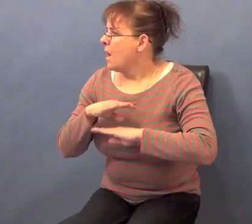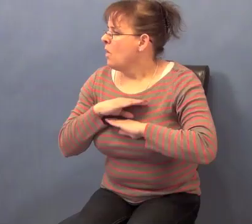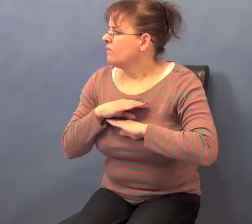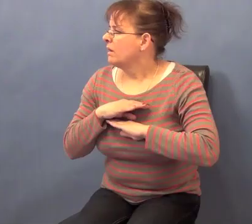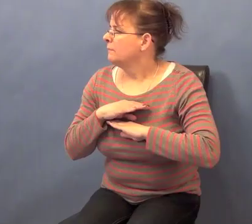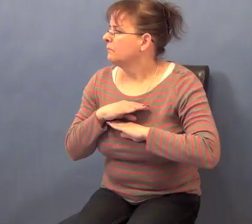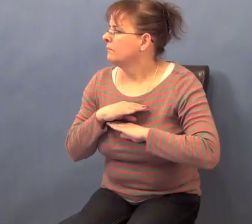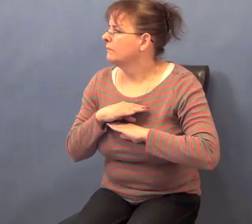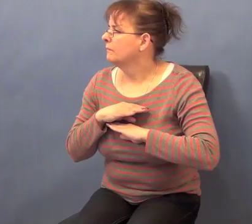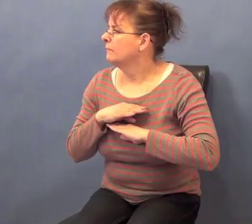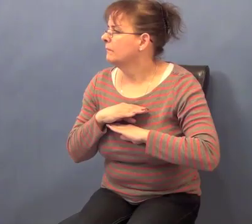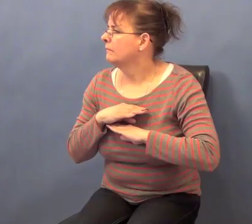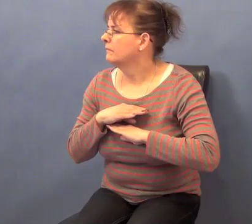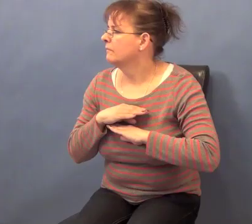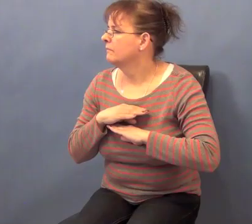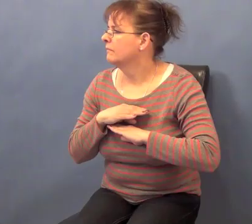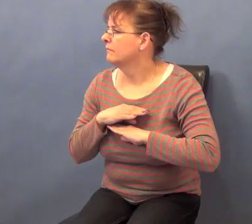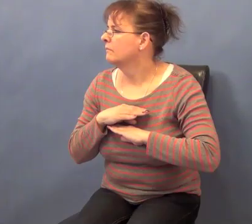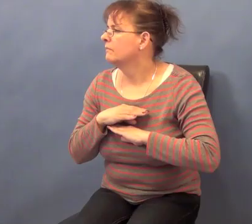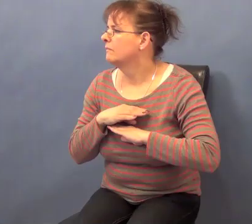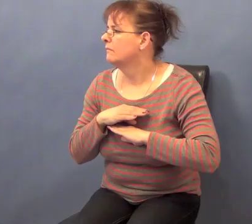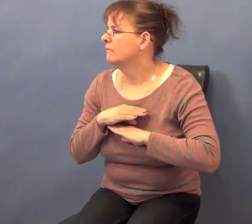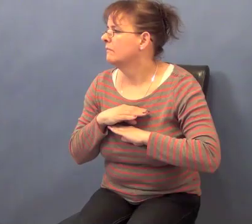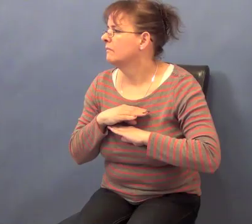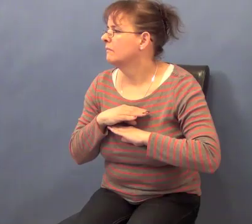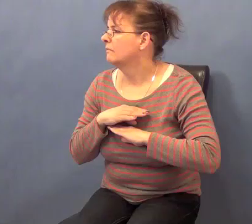Bramka.